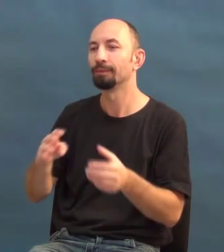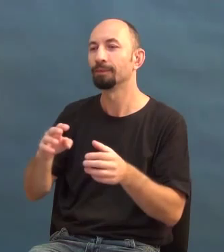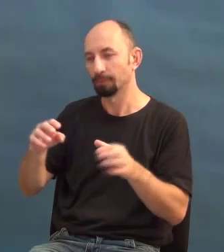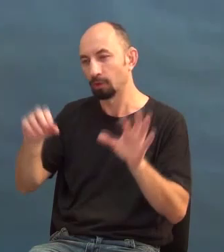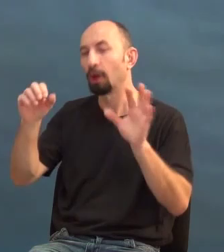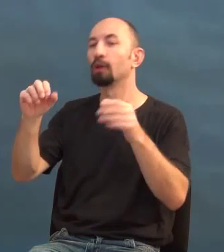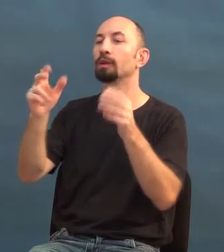pub.